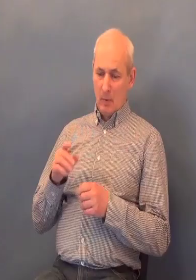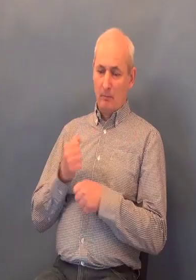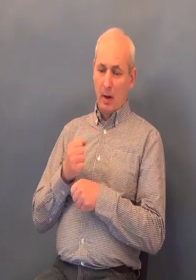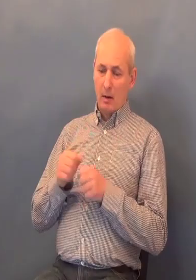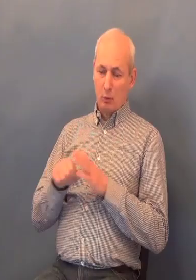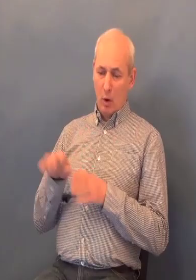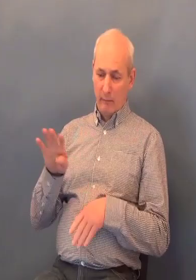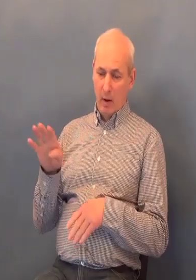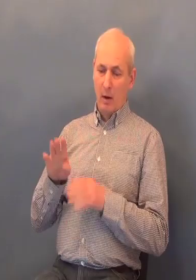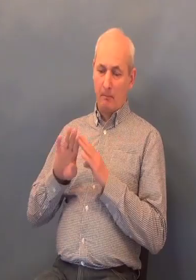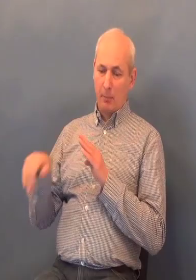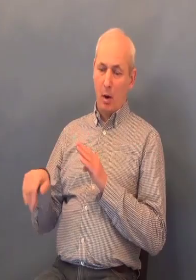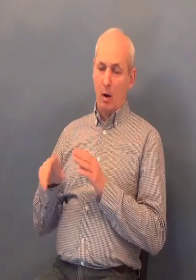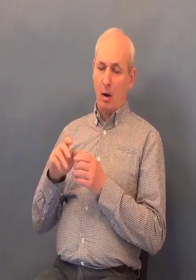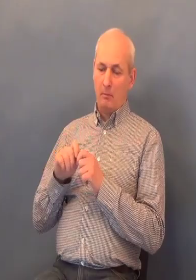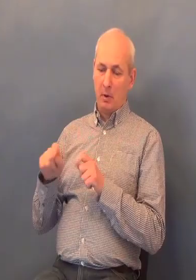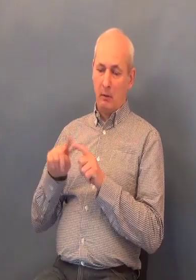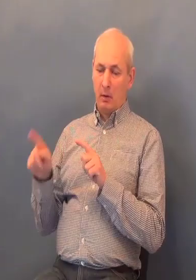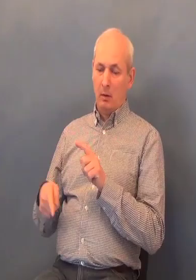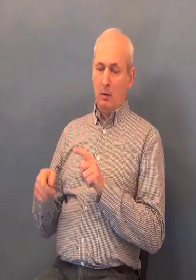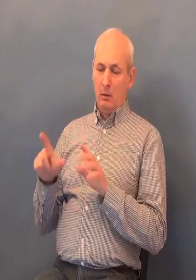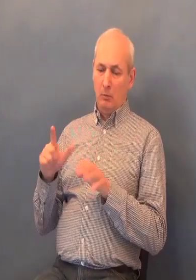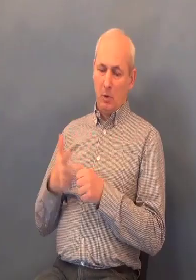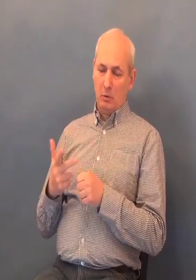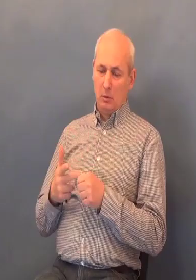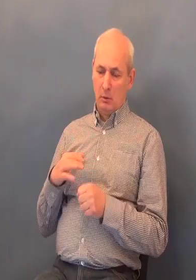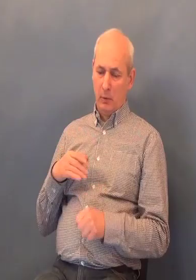Pracuję do czwartej, a potem mam przerwę, do siódmej trzydzieści.